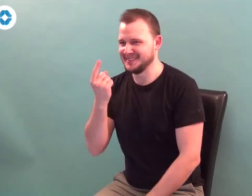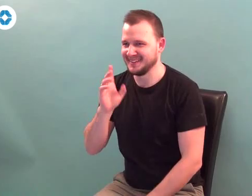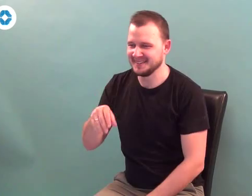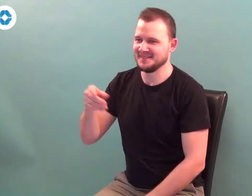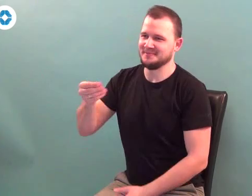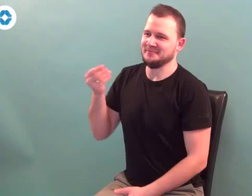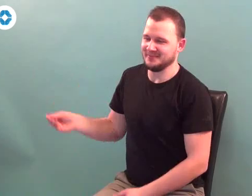Kobieta płaci.